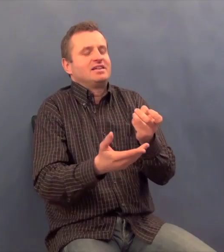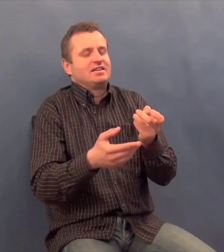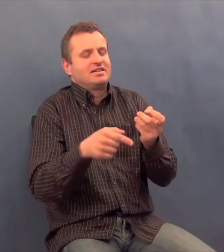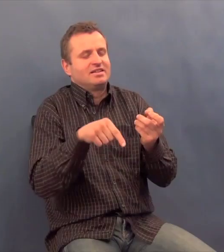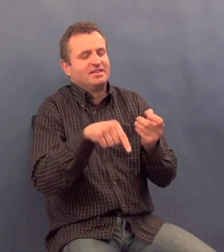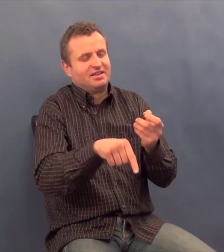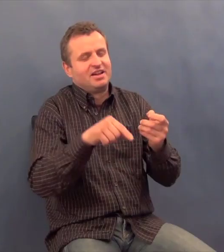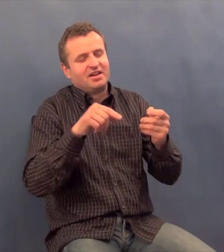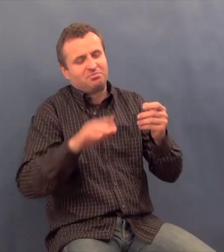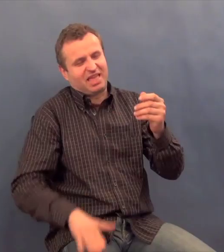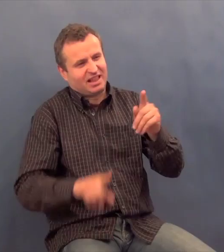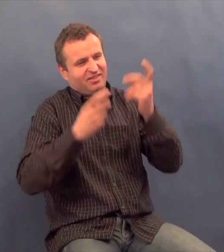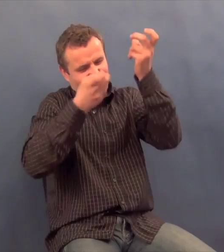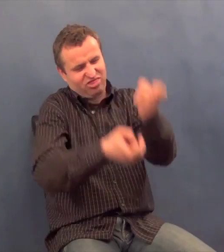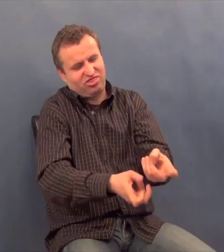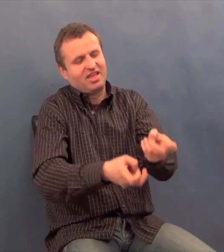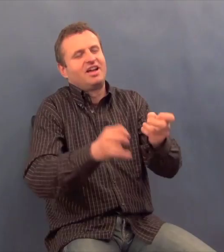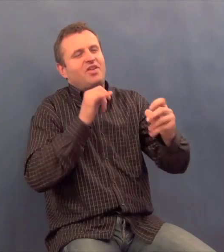Pies razem z chłopcem wpada do wody.